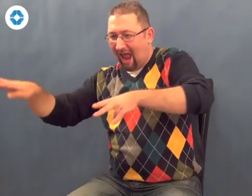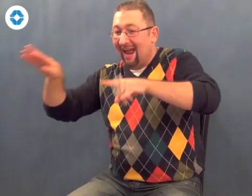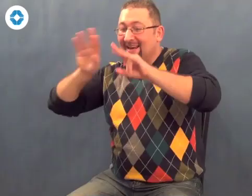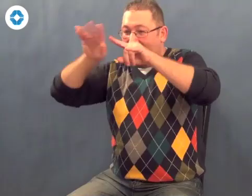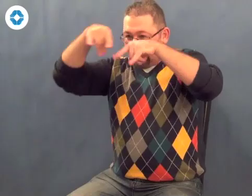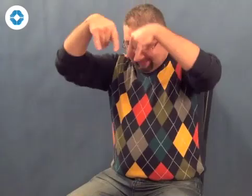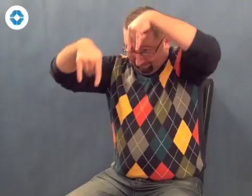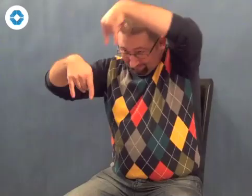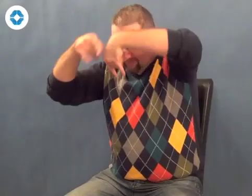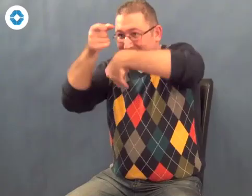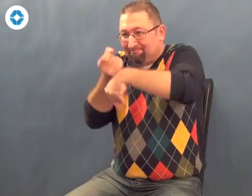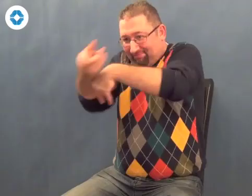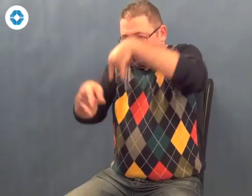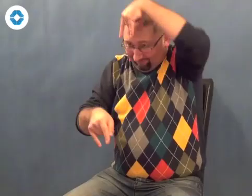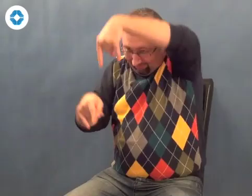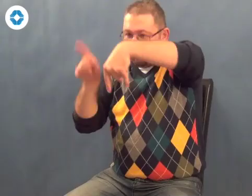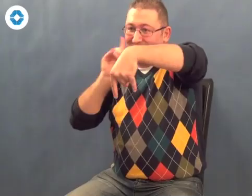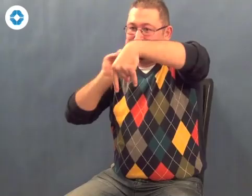Jeleń podchodzi i zrzuca chłopca z siebie.